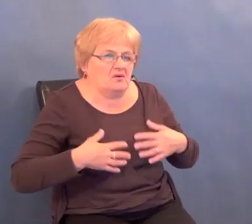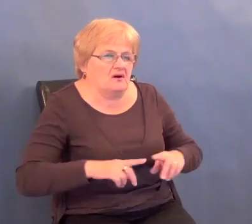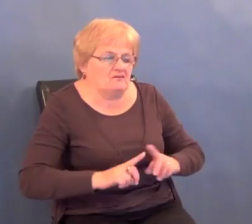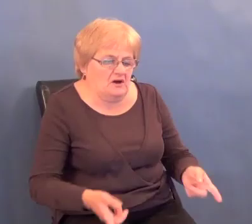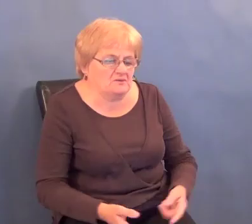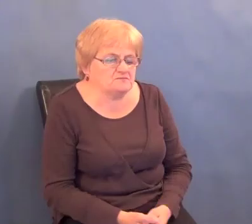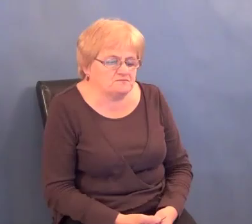Nie wolno się kąpać.